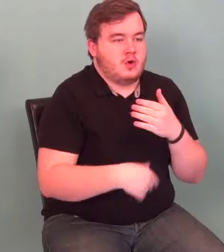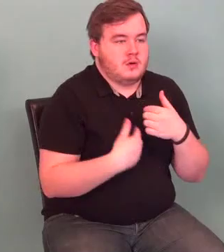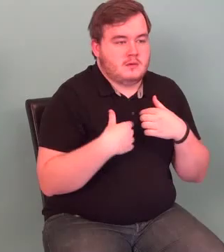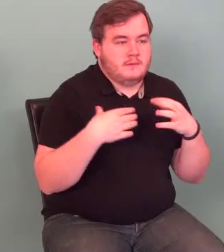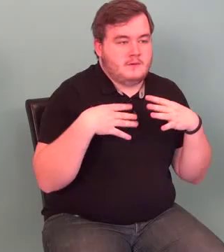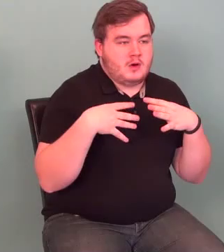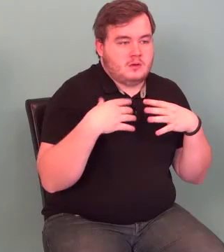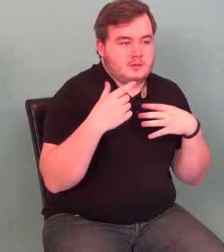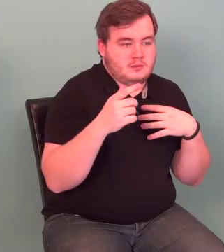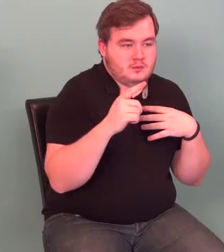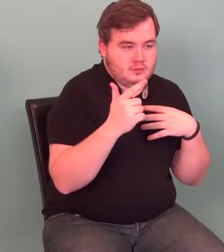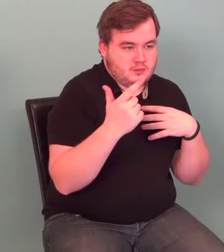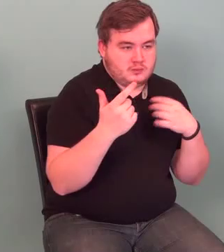Jestem wolny drugiego.